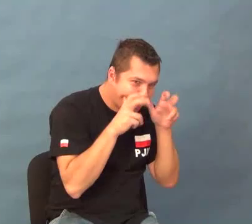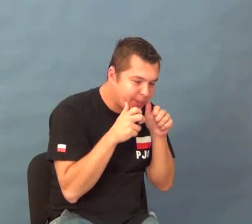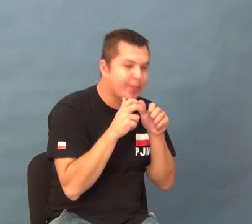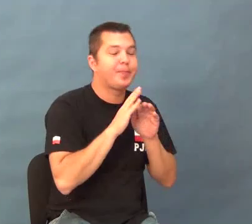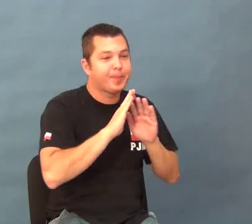Już.